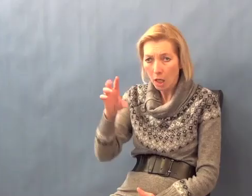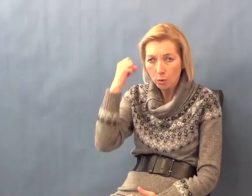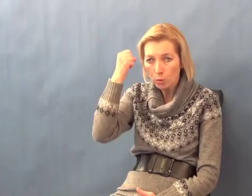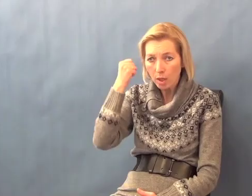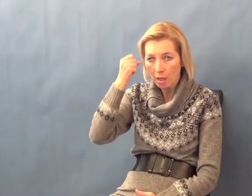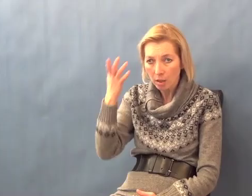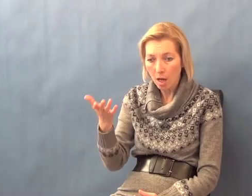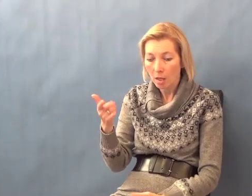Tak, suszarka.